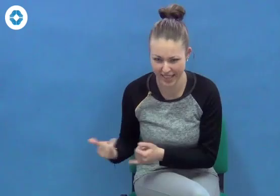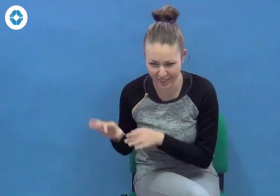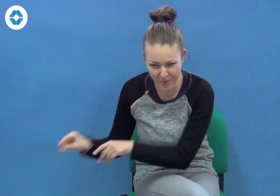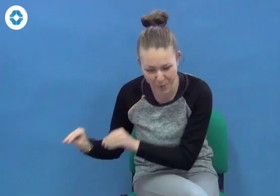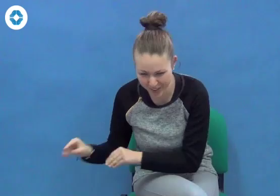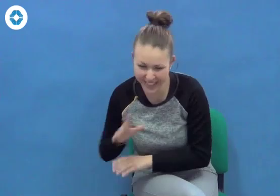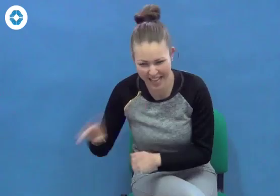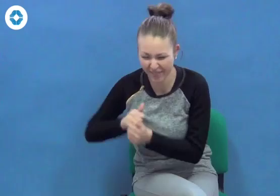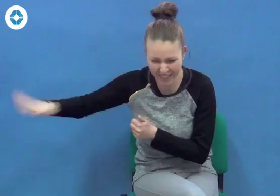Nie, wynocha...